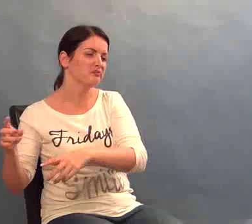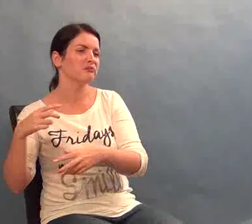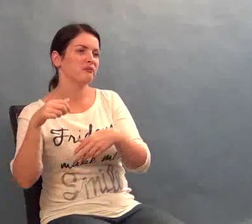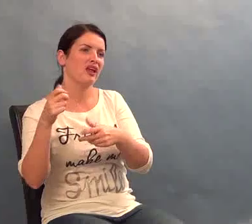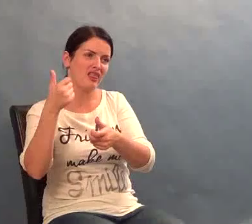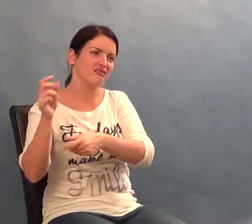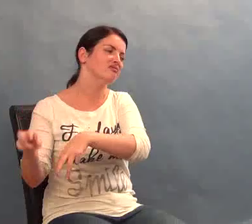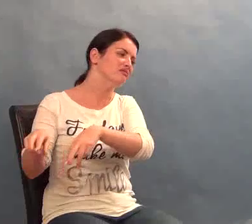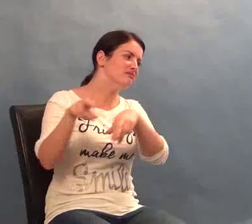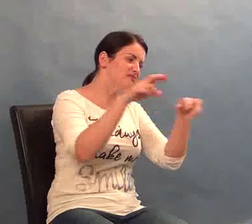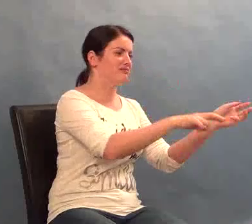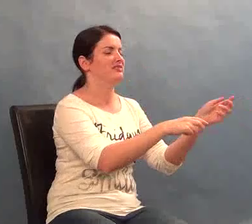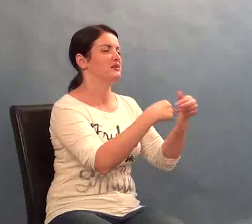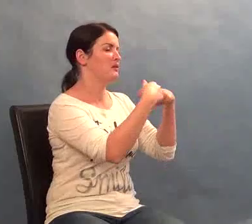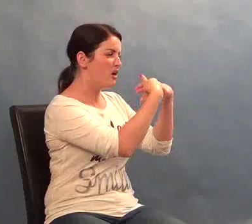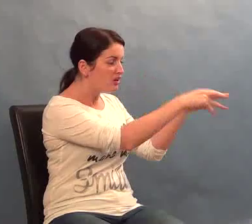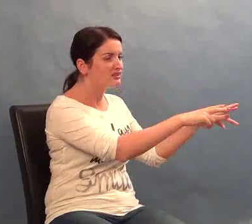Jeden chłopiec wraca, aby oddać kapelusz właścicielowi.